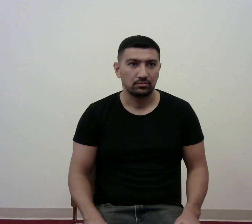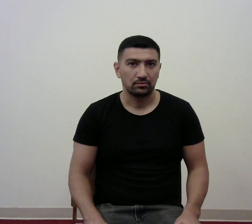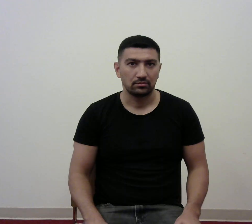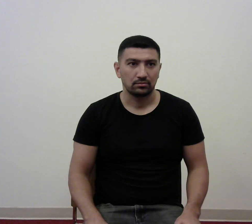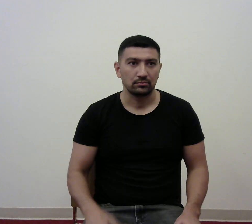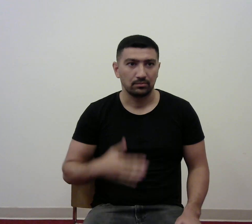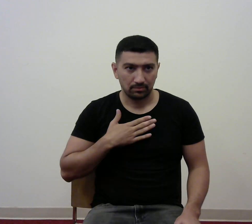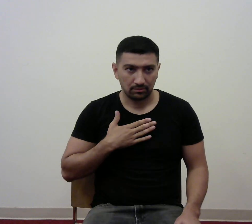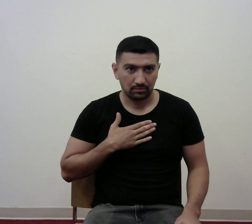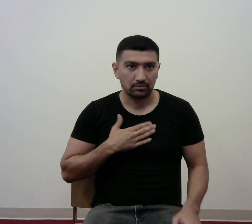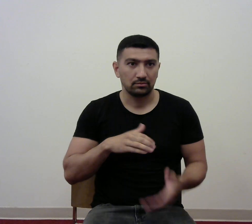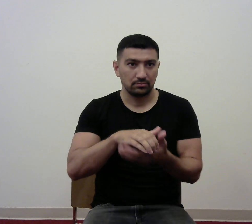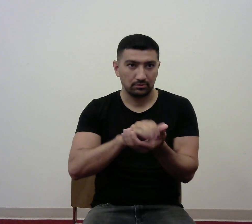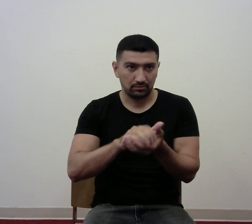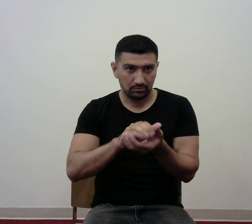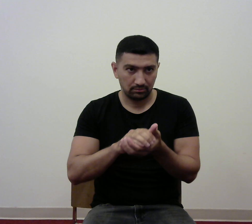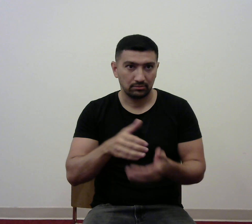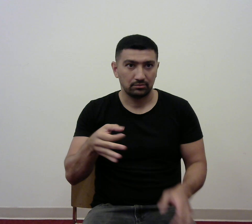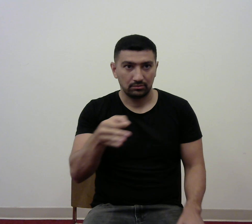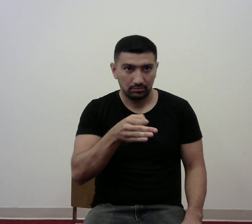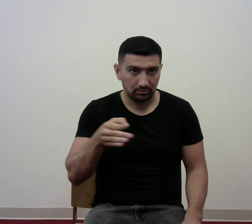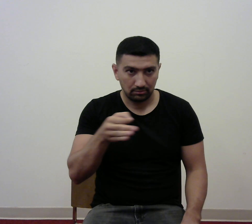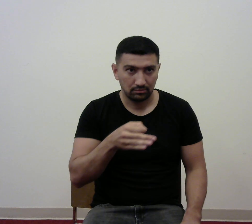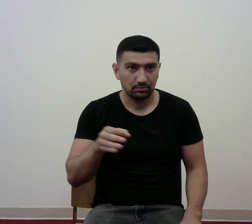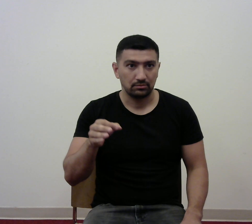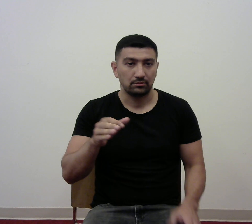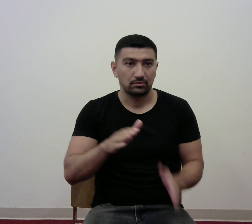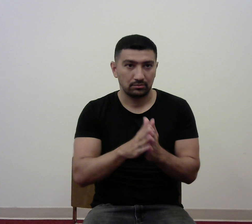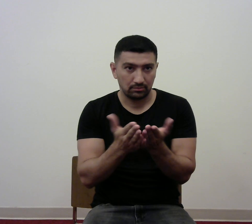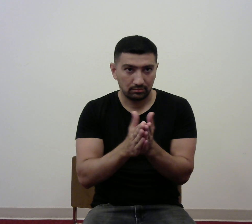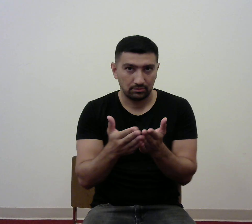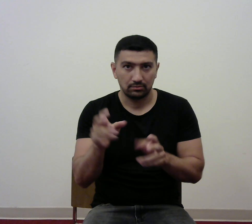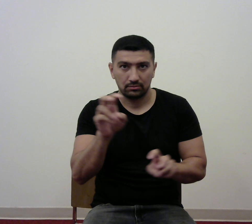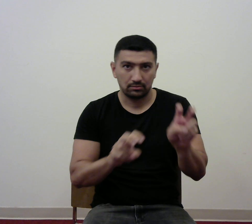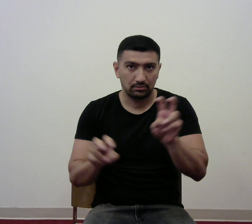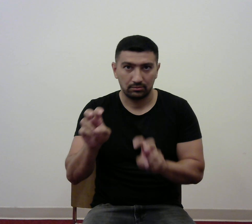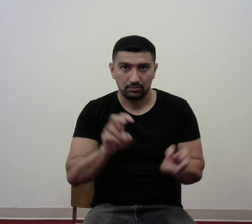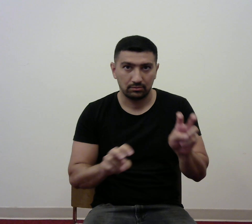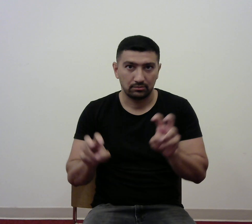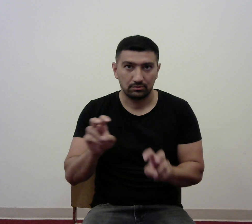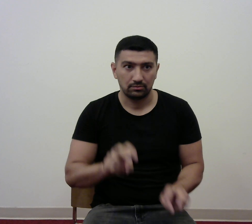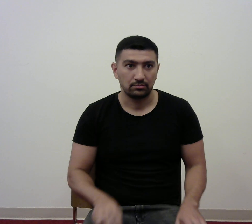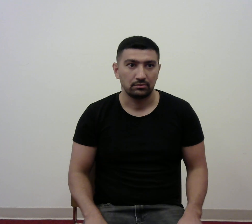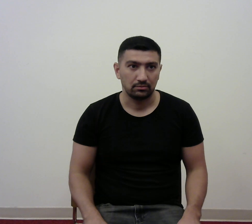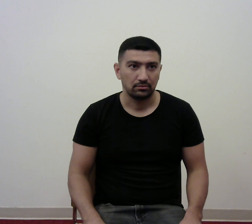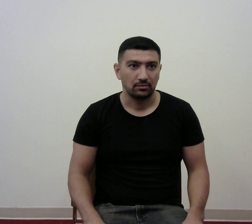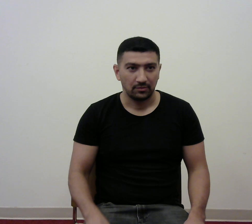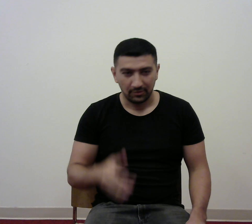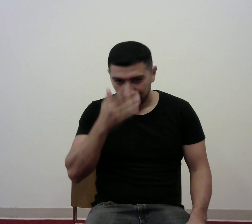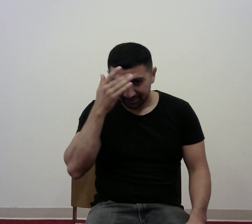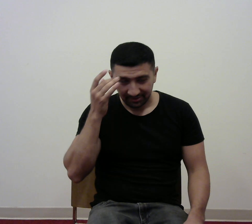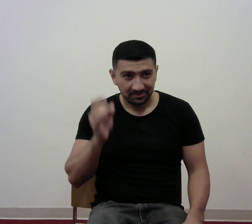Mən "Dəfinələr Adası" kitabını axtarıram